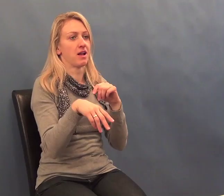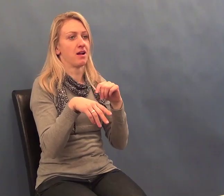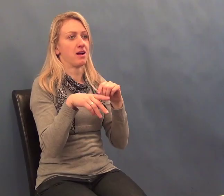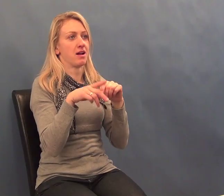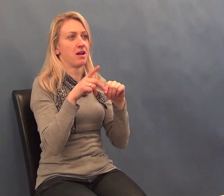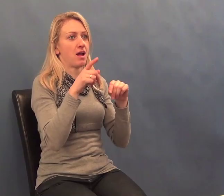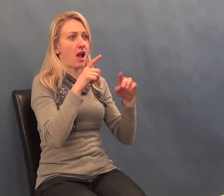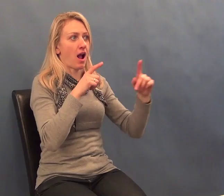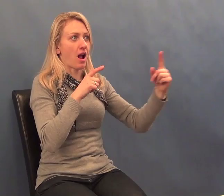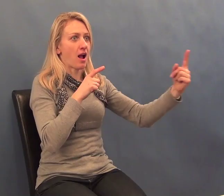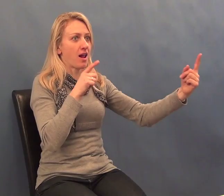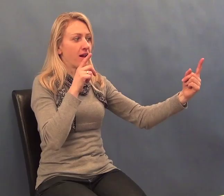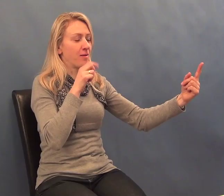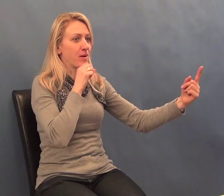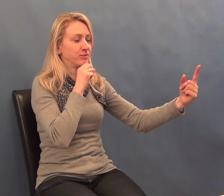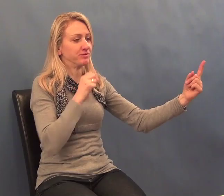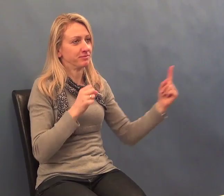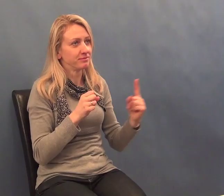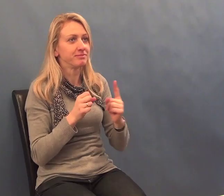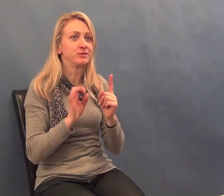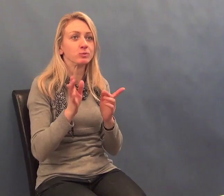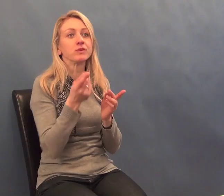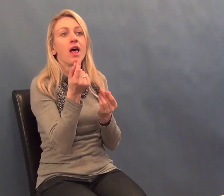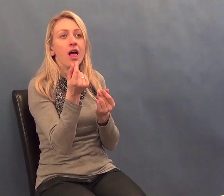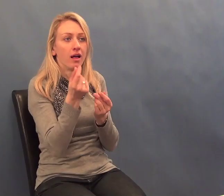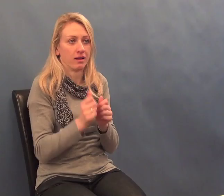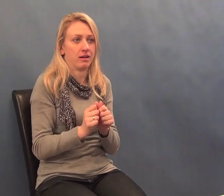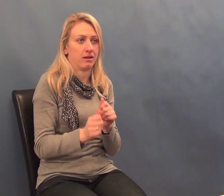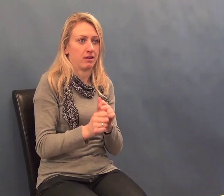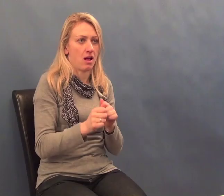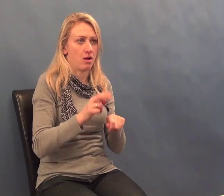Babcia podchodzi do Charlie Chaplina i mówi, że jest dobrze. Pyta, ile ma zapłacić.